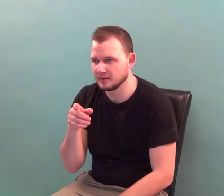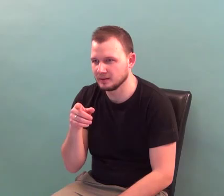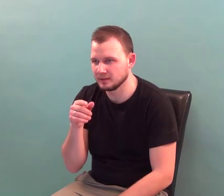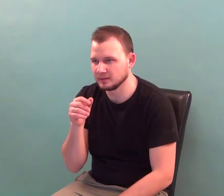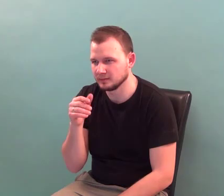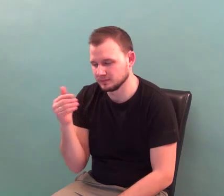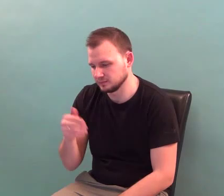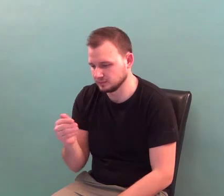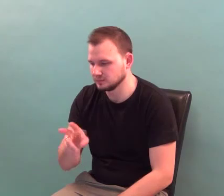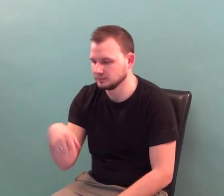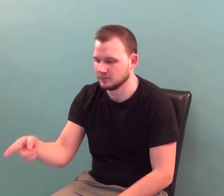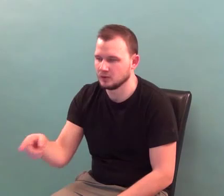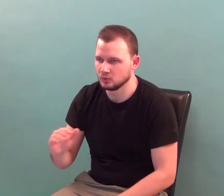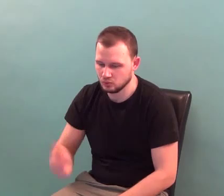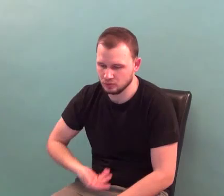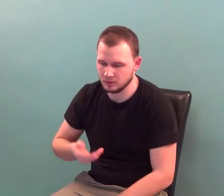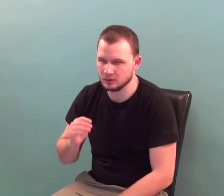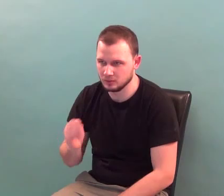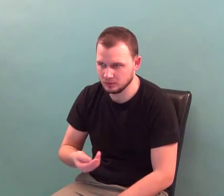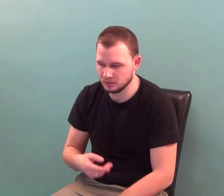Może, następny jest skuter.